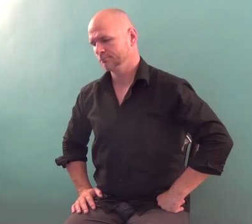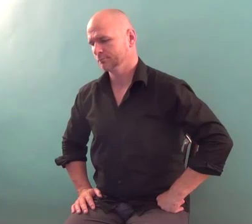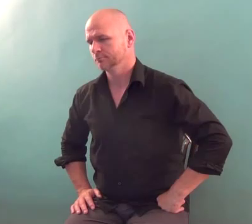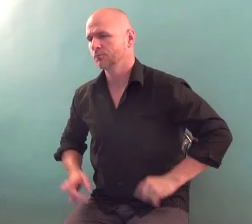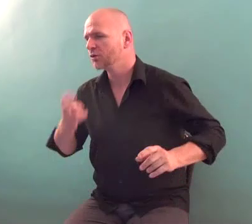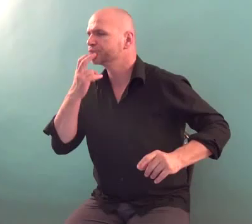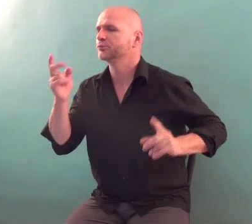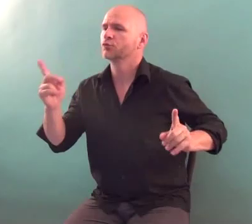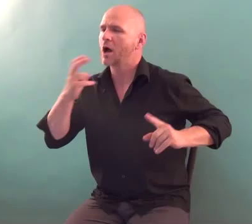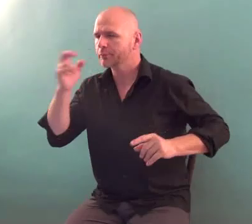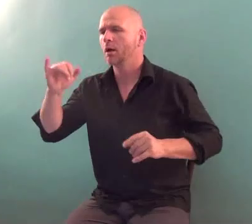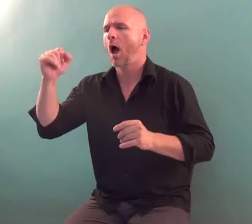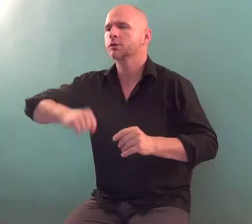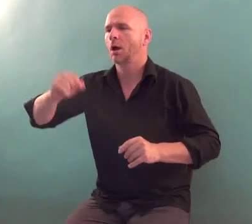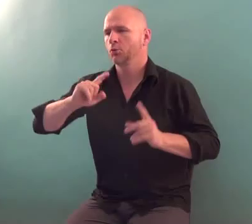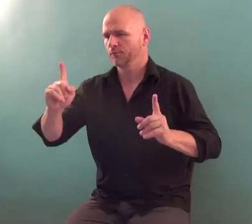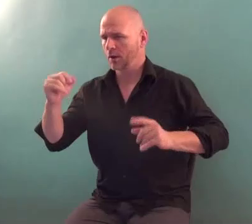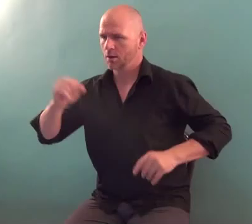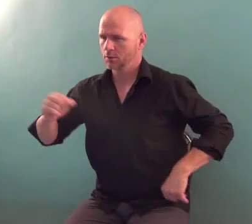Trzeba uważać na prąd i na elektrownię atomową.